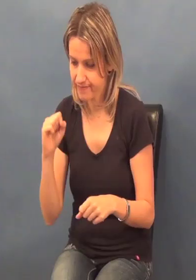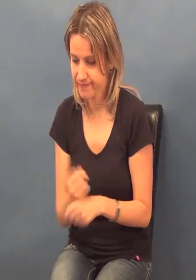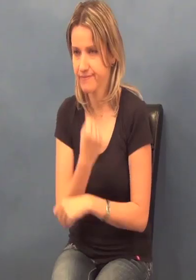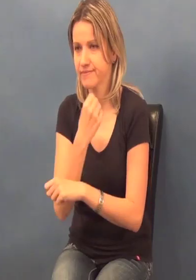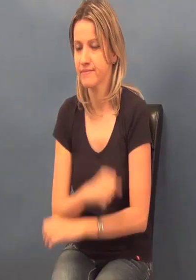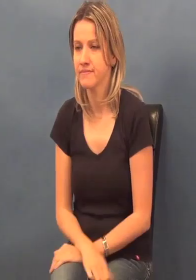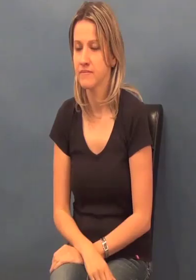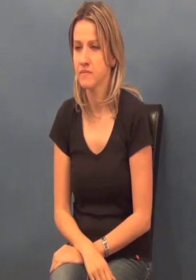O nie.